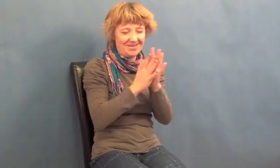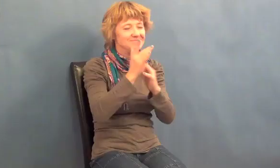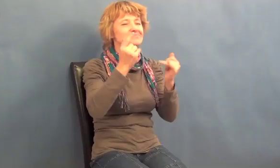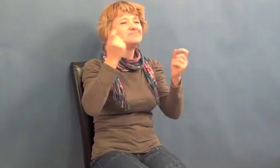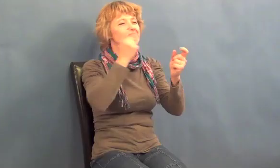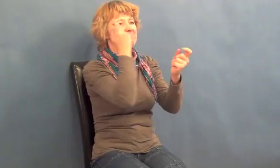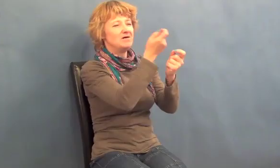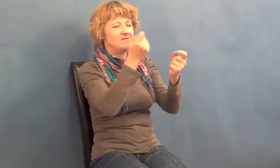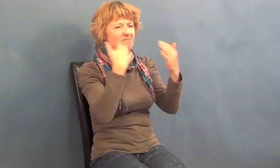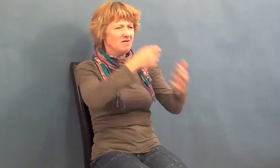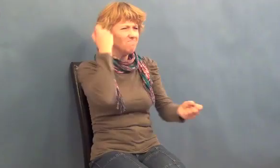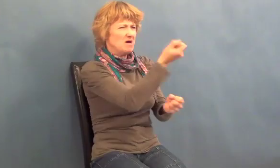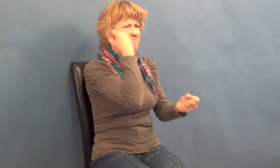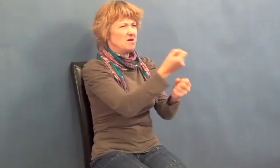Puka do drzwi, mocno puka.